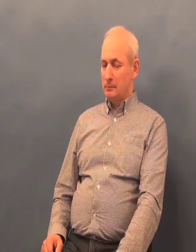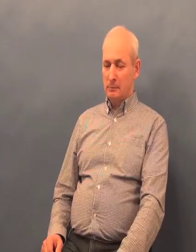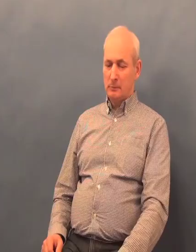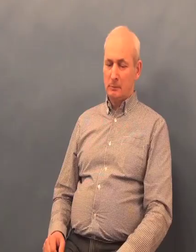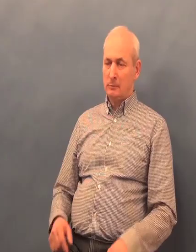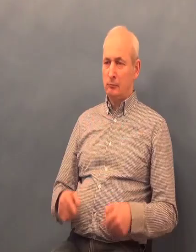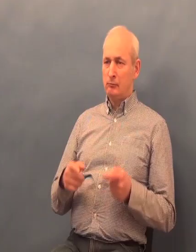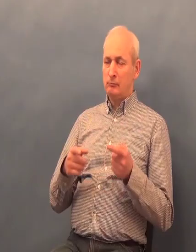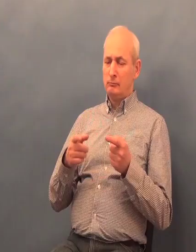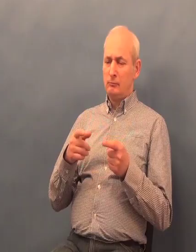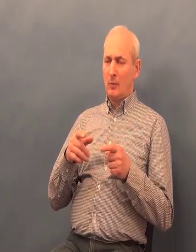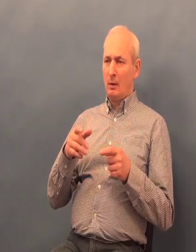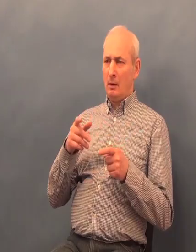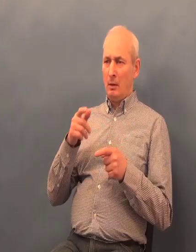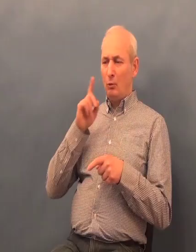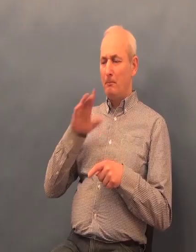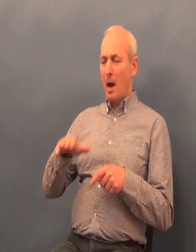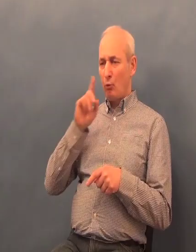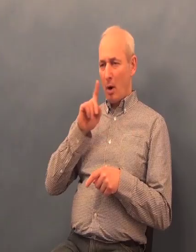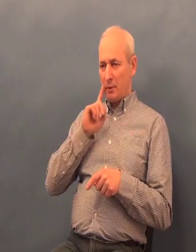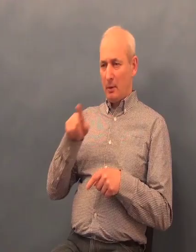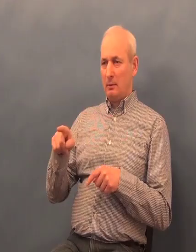Bohaterem jest mały chłopiec.